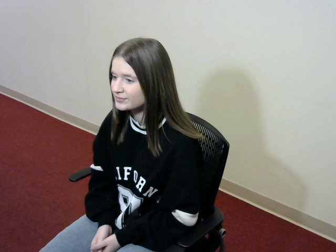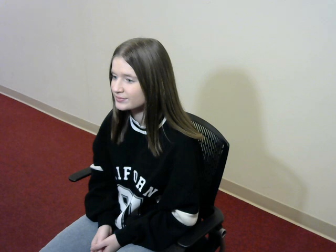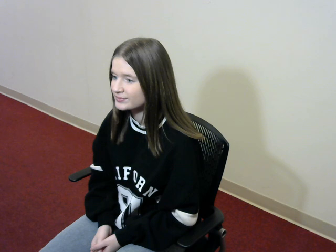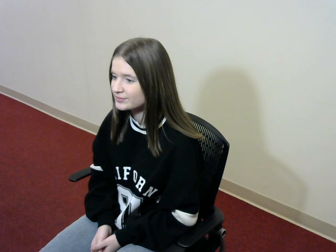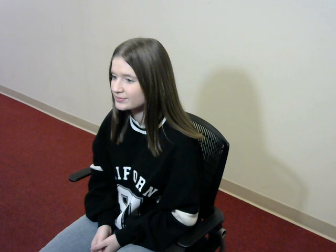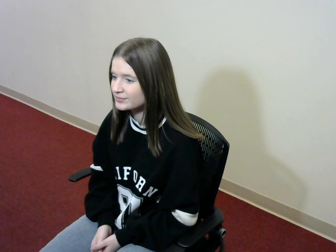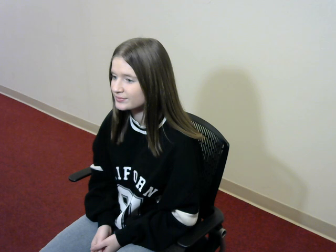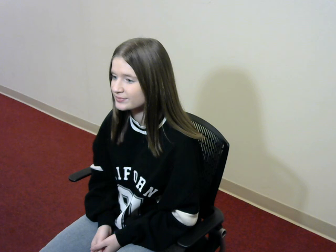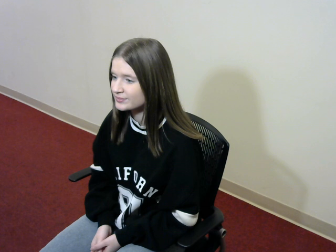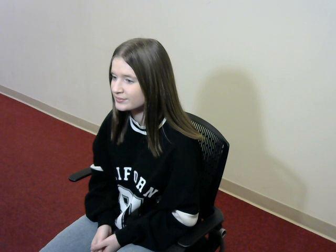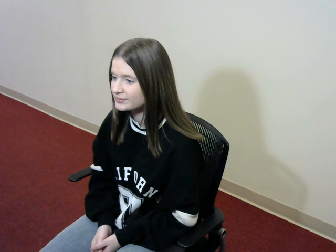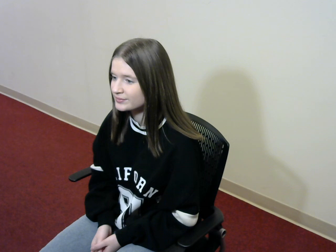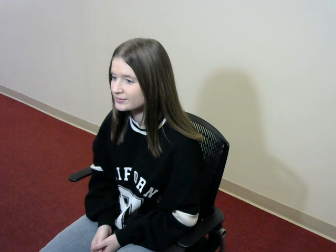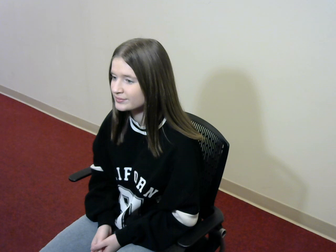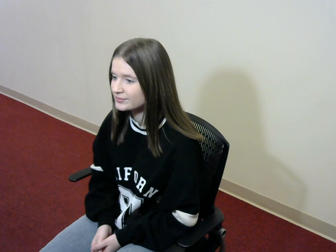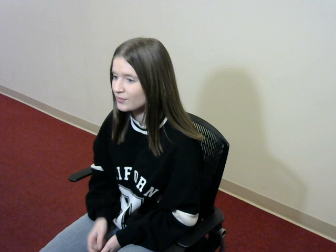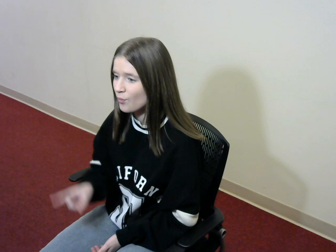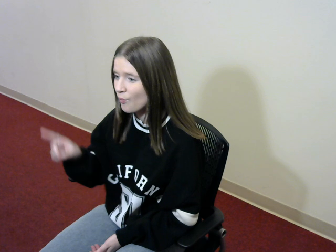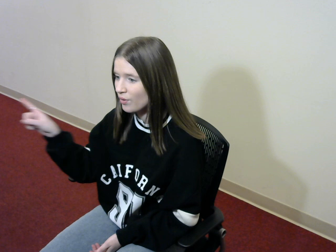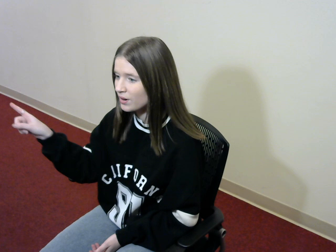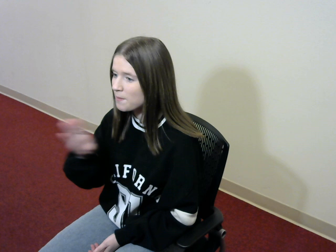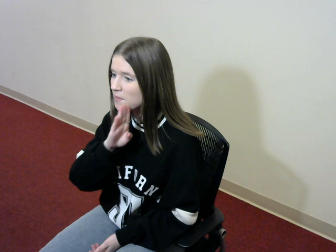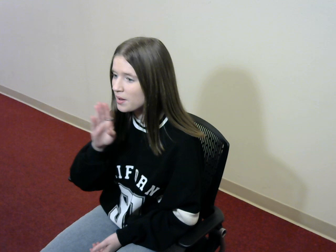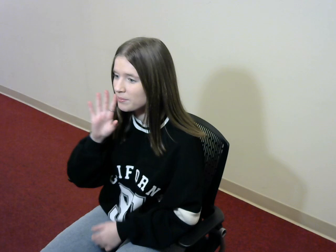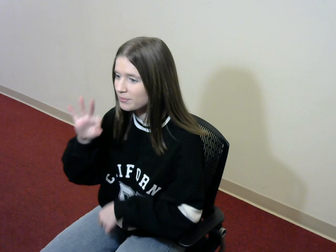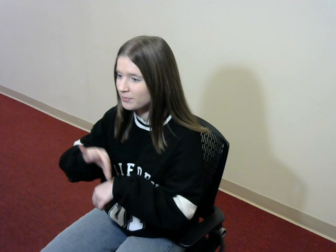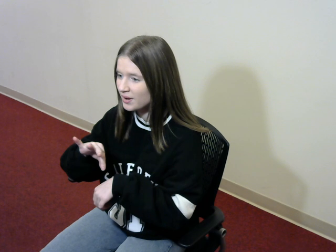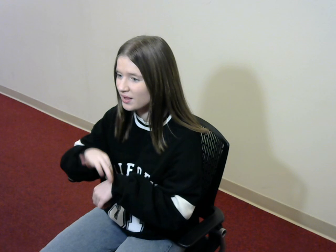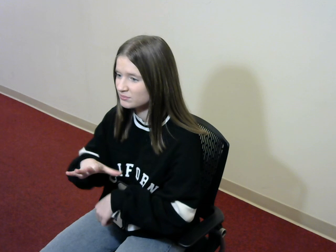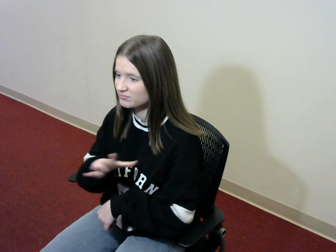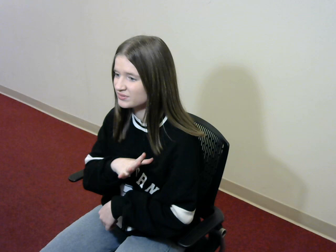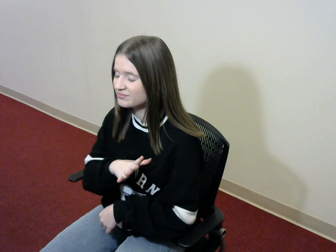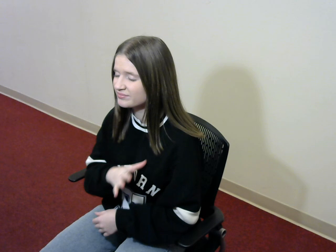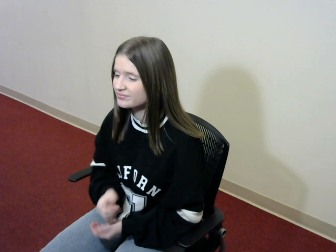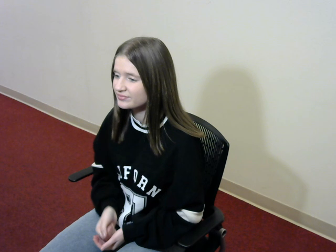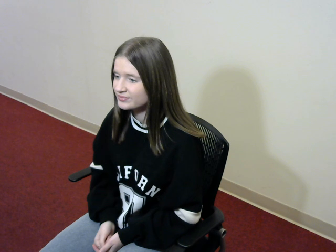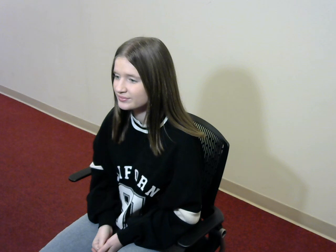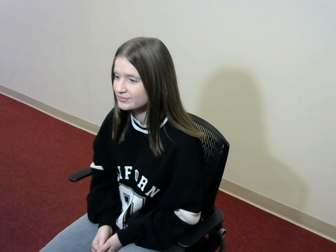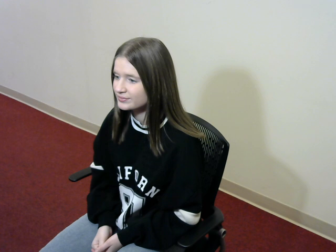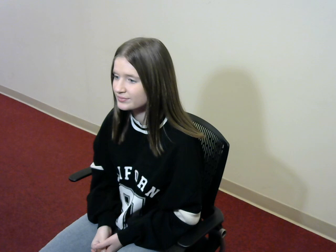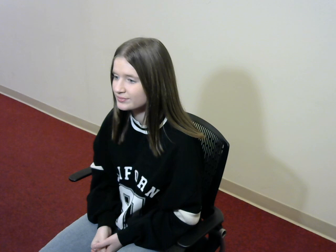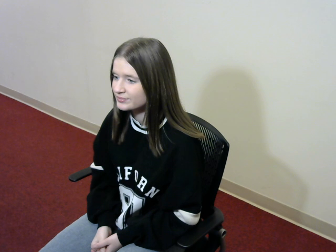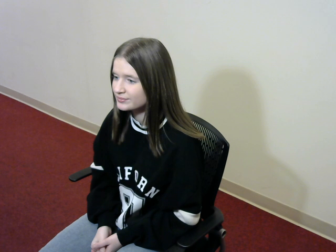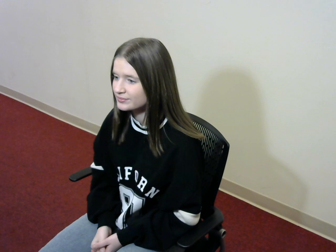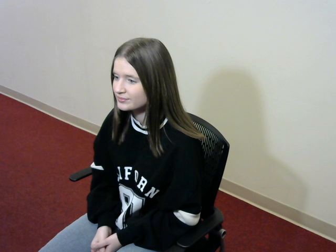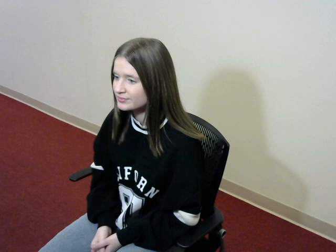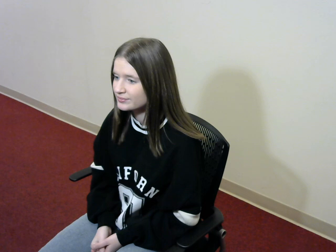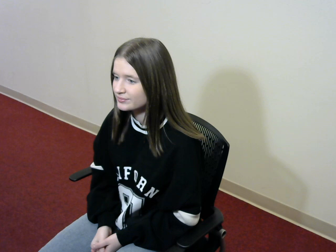Onun anası xəstələnmişdi